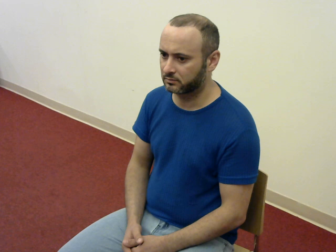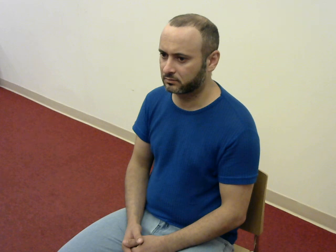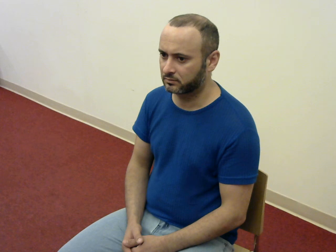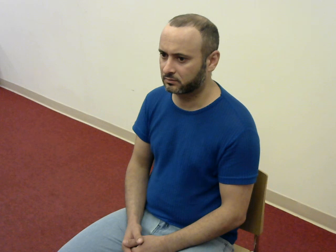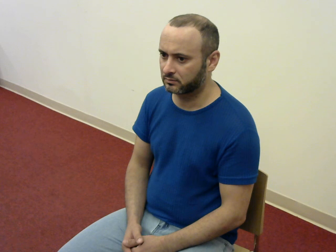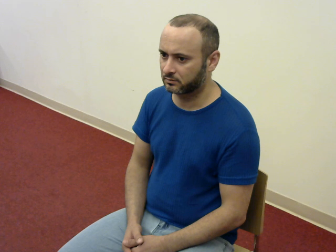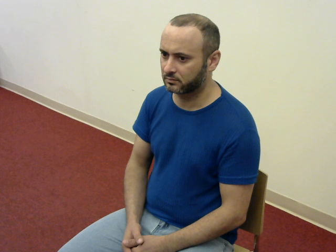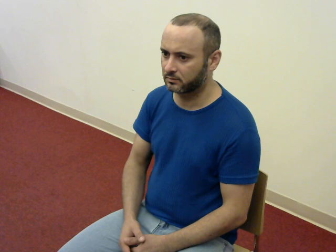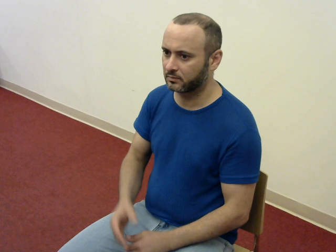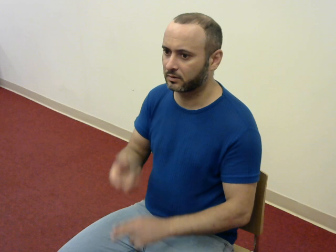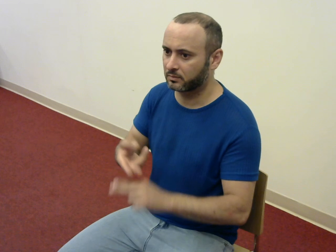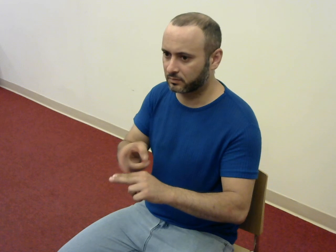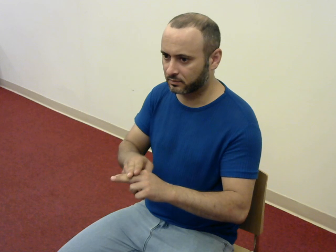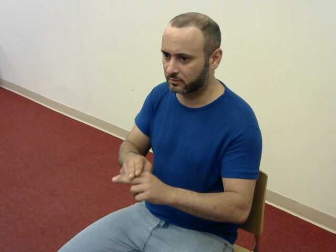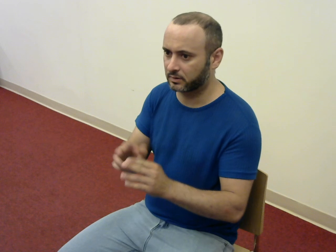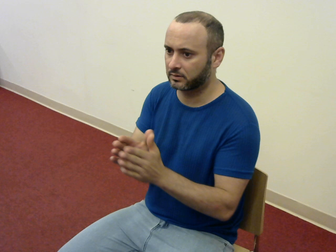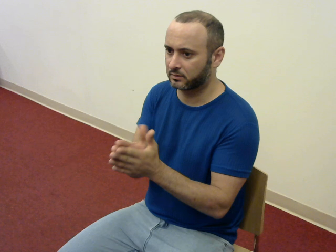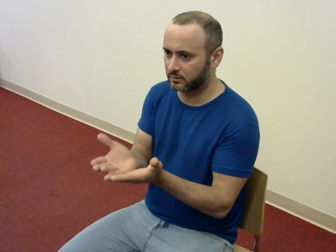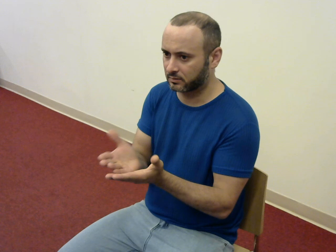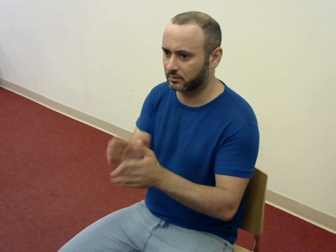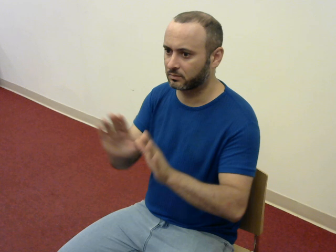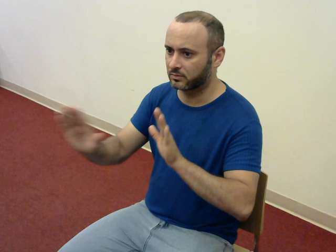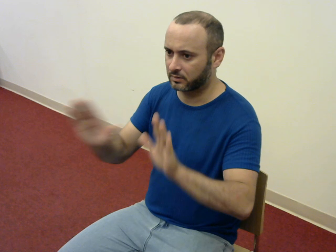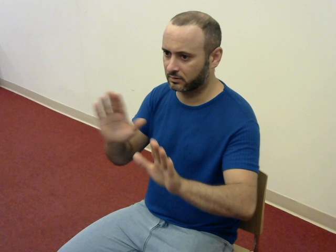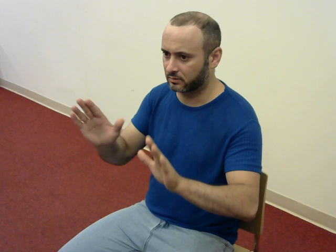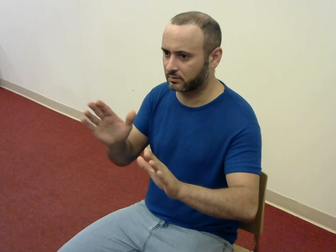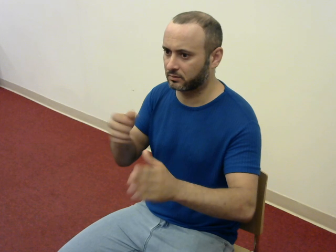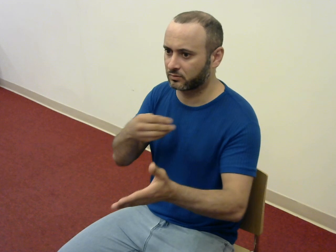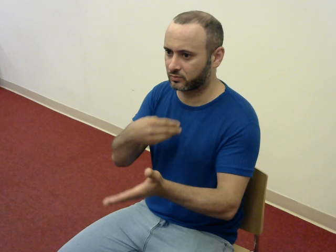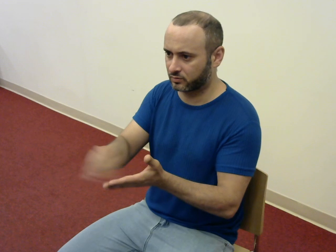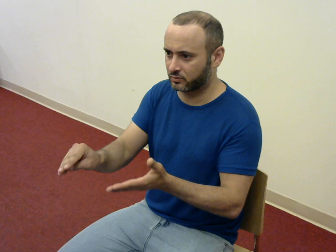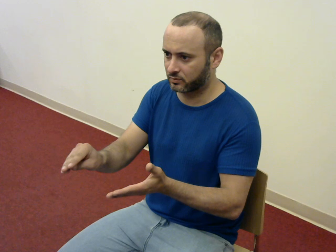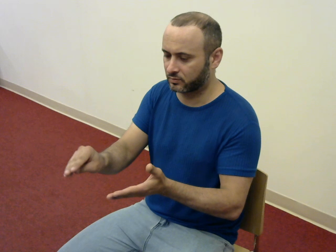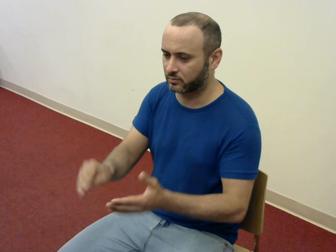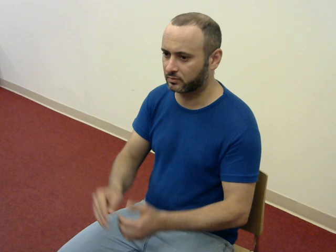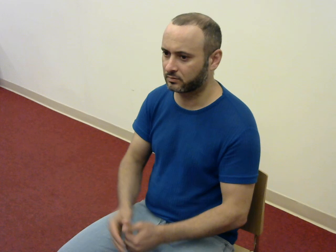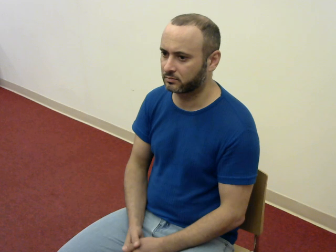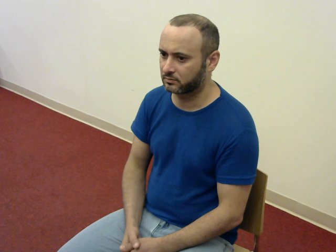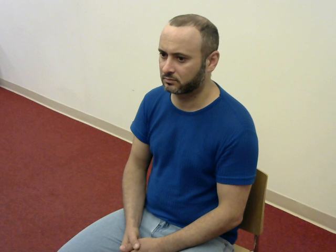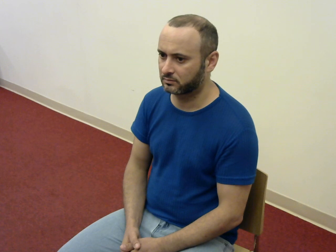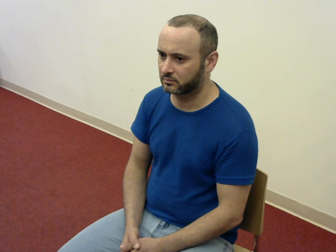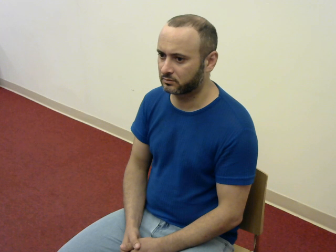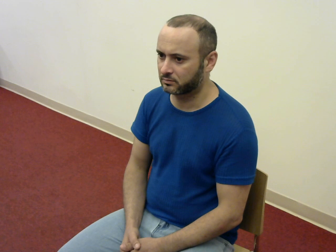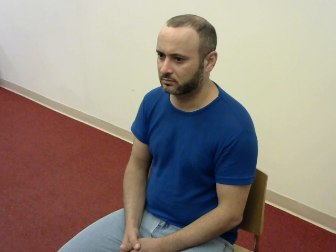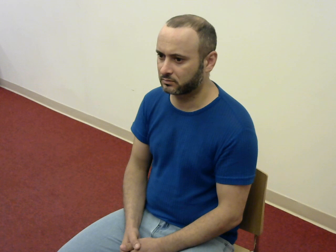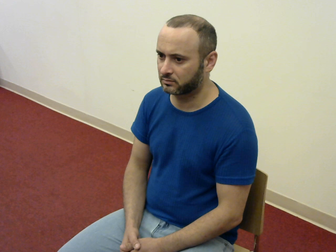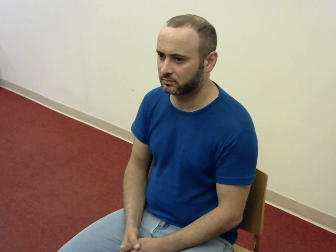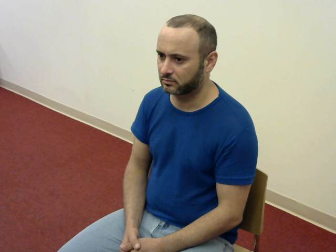Bu kitabları sərgidən almışam